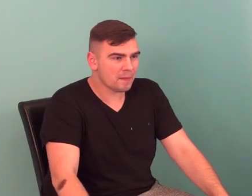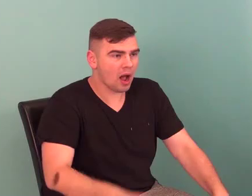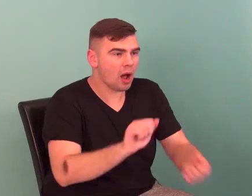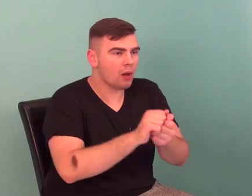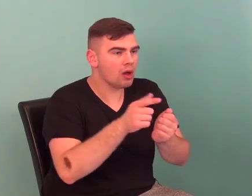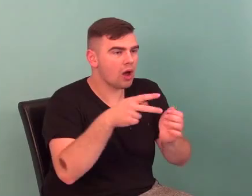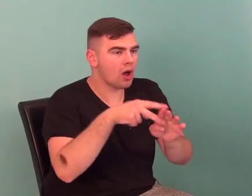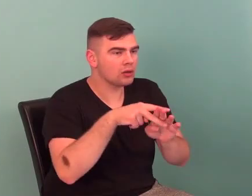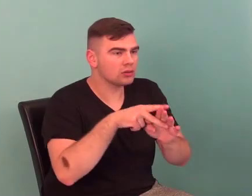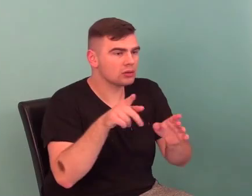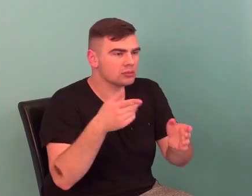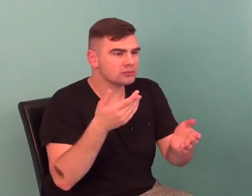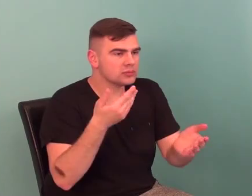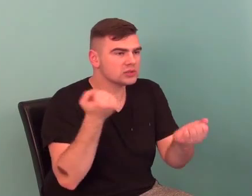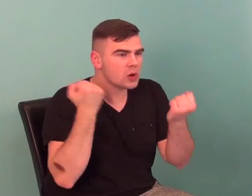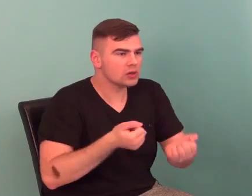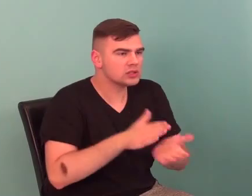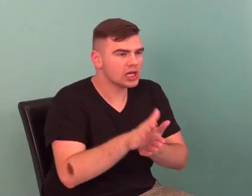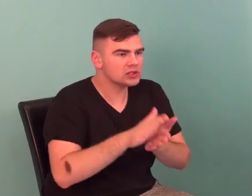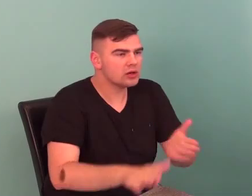Albo może konie są ciężkie i mogą się poślizgnąć.